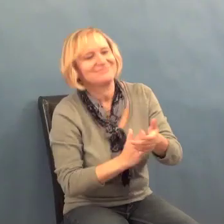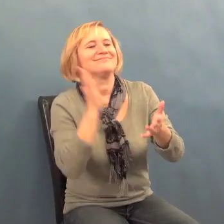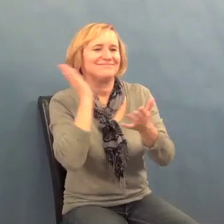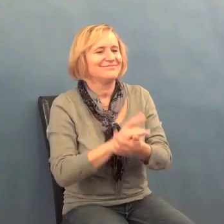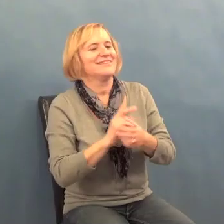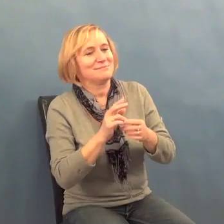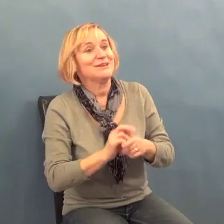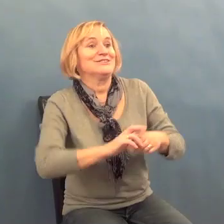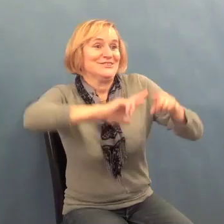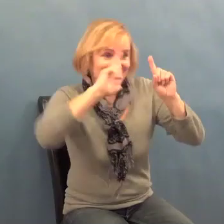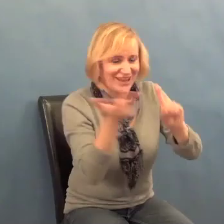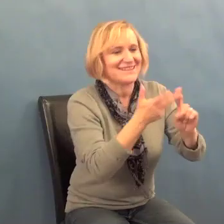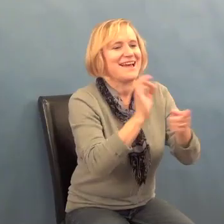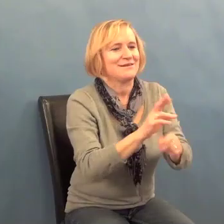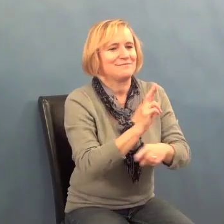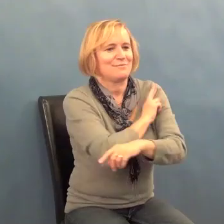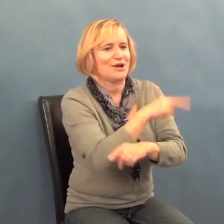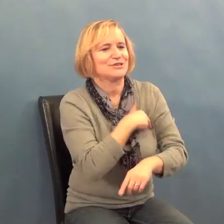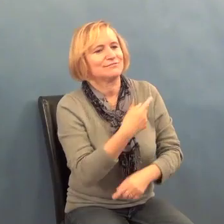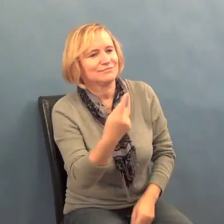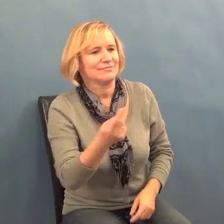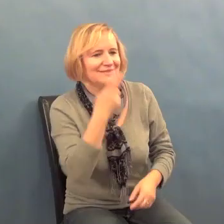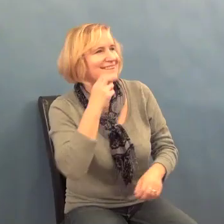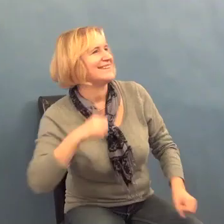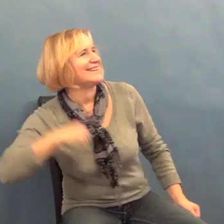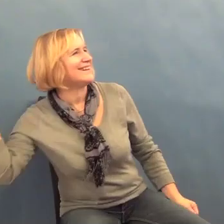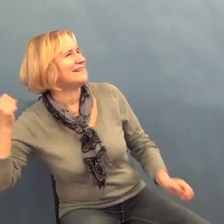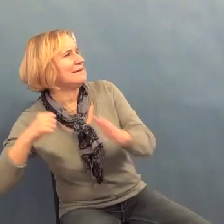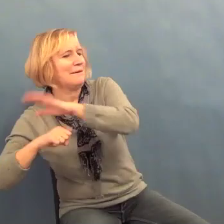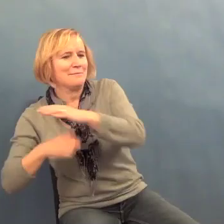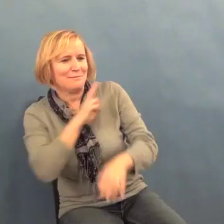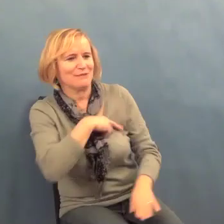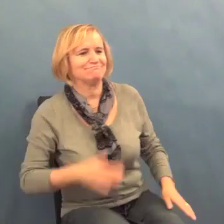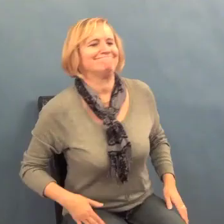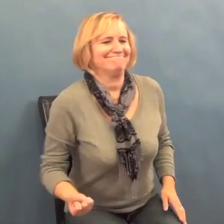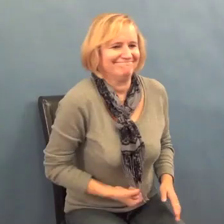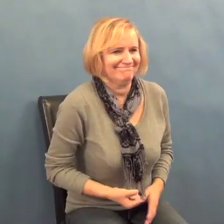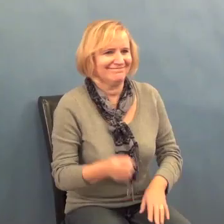Za trzecim razem smarkacz znów chciał rzucić kamieniem w szybę, ale policjant zdążył złapać go za rękę.